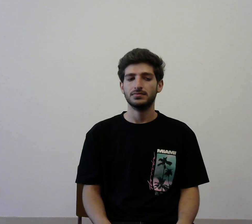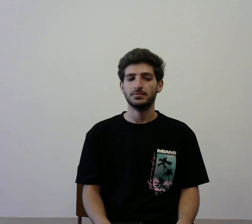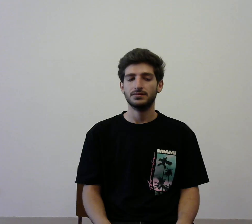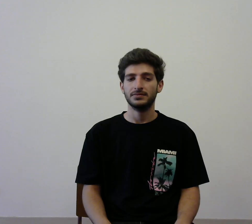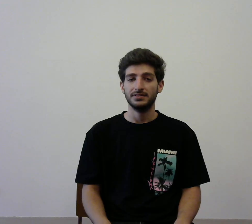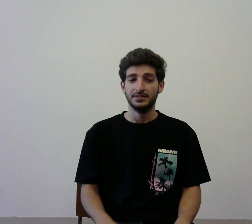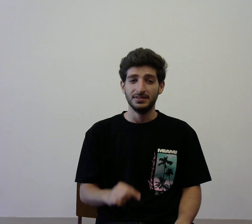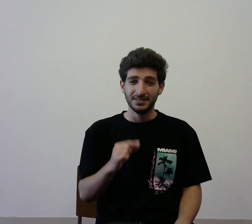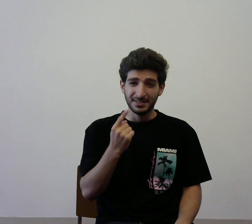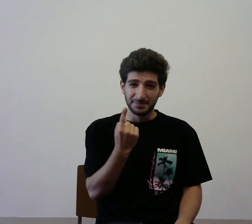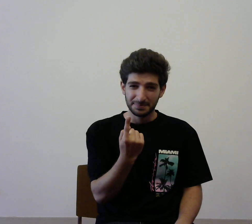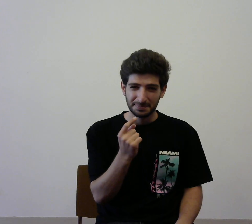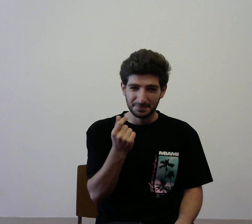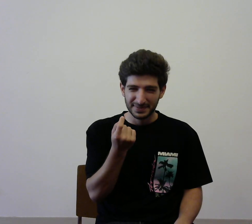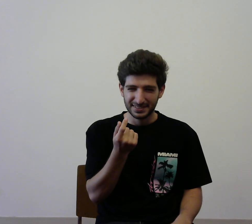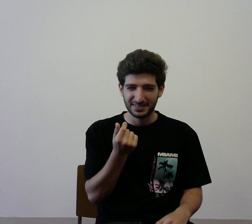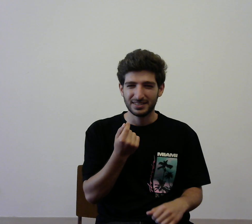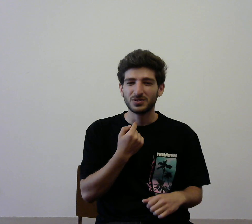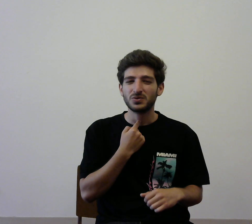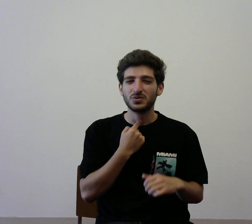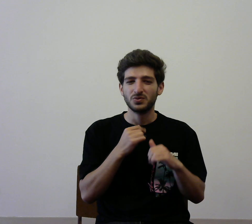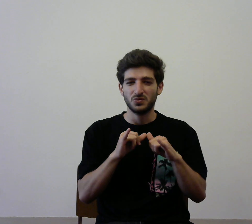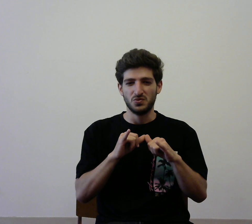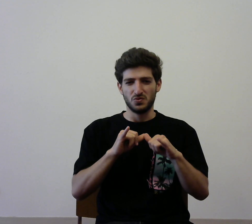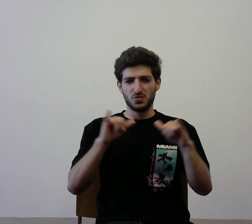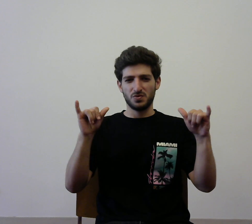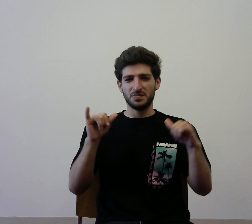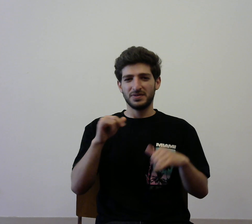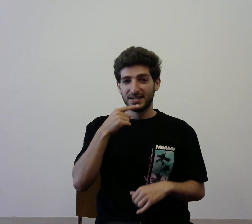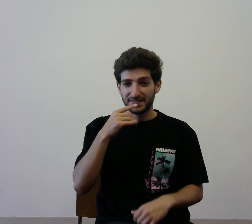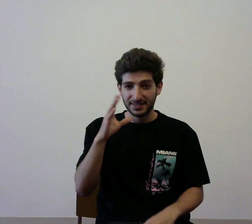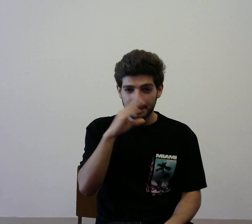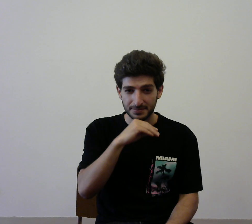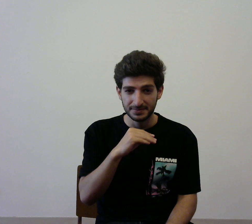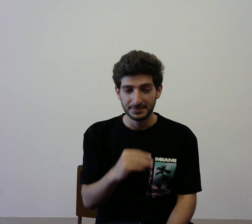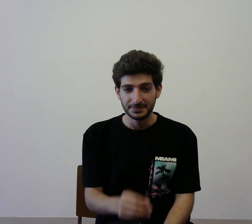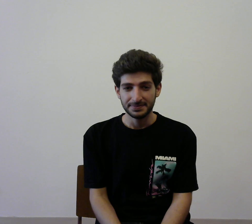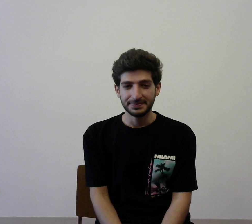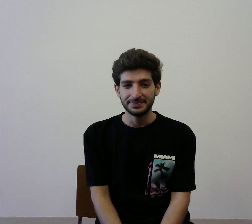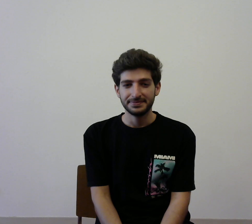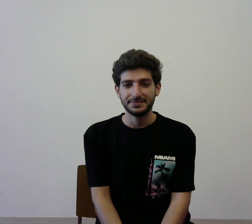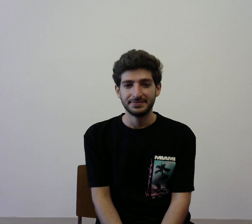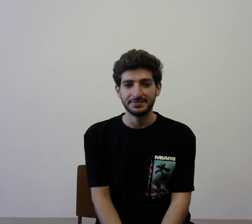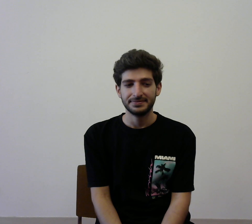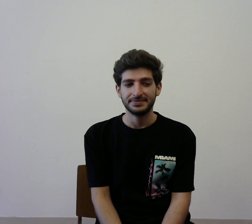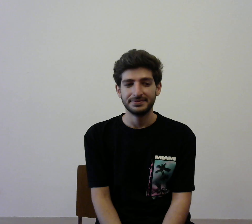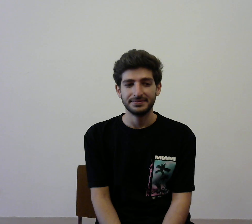Bir az ucadan deyə bilərsinizmi?